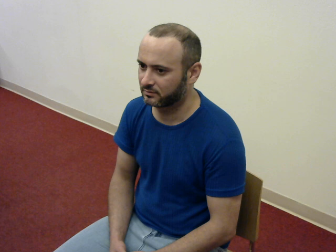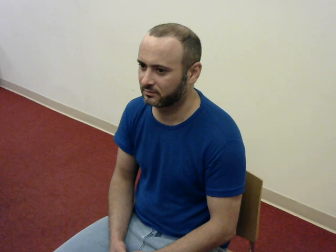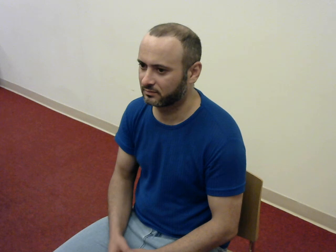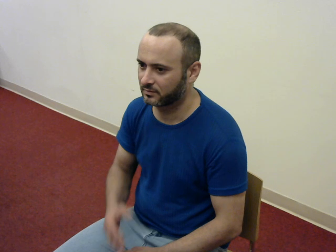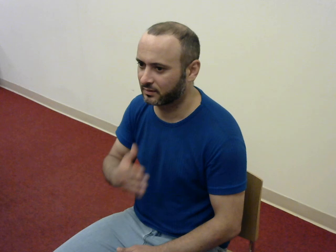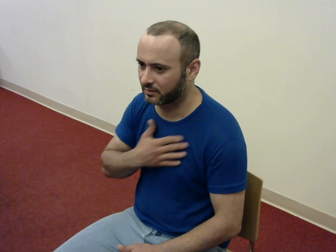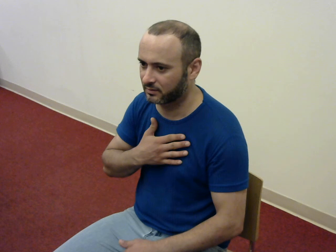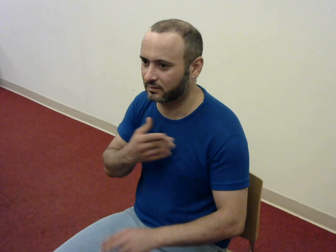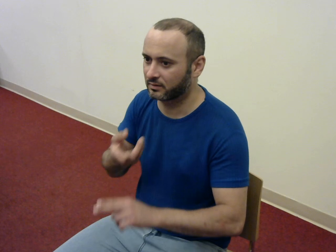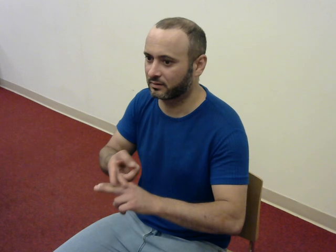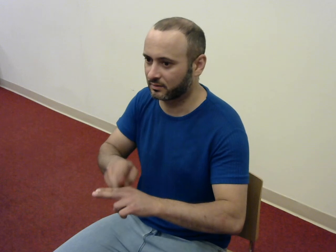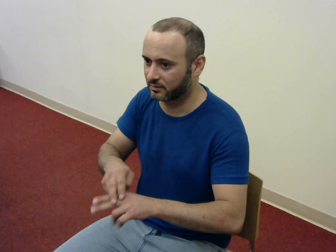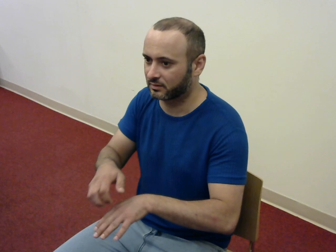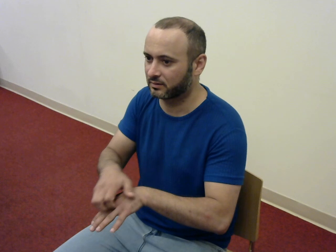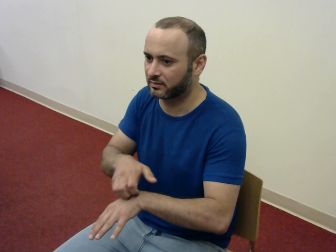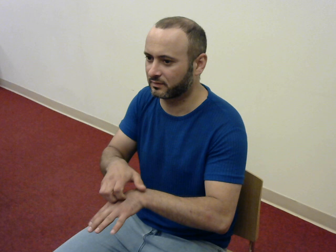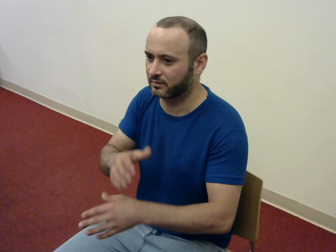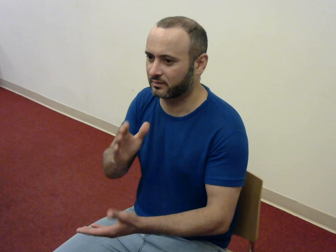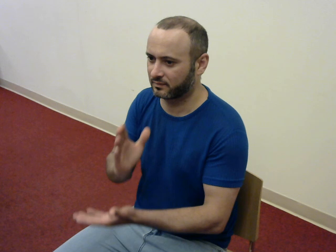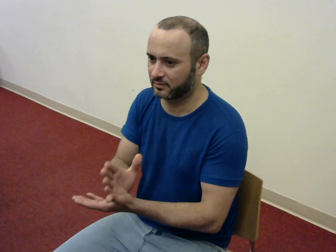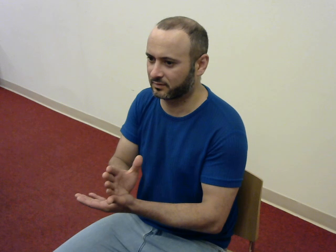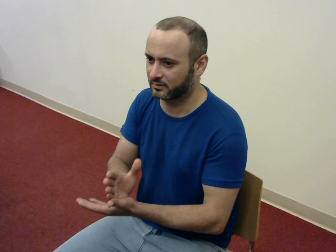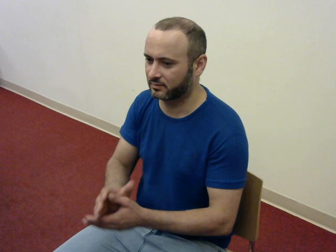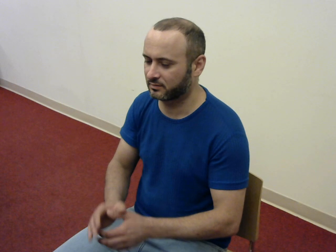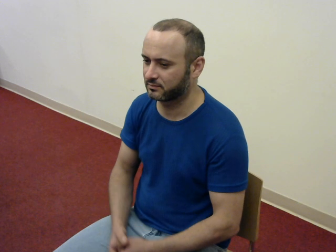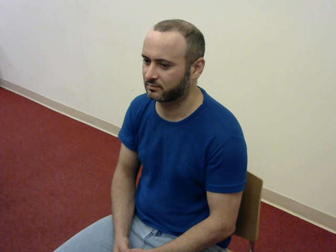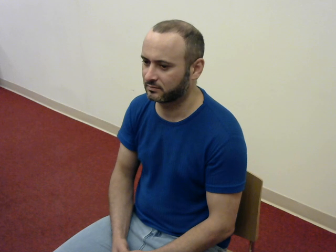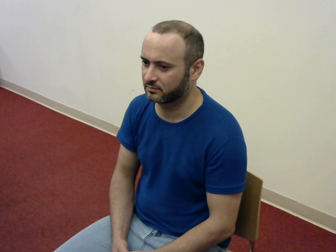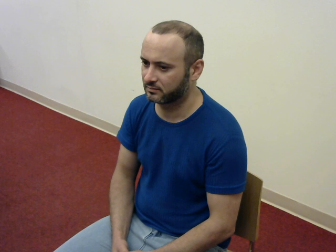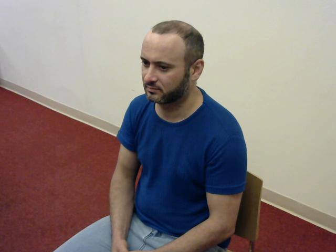Mənim buna alergiyam var